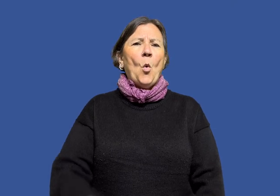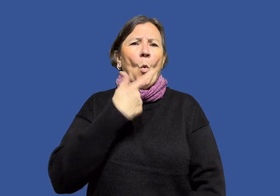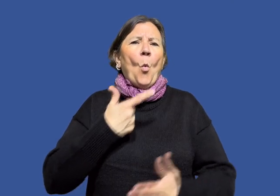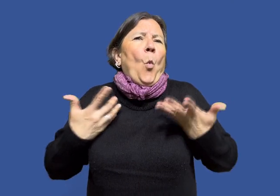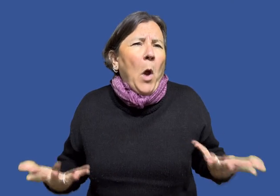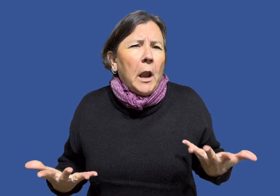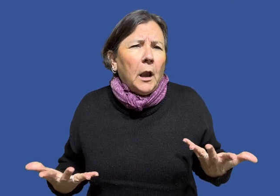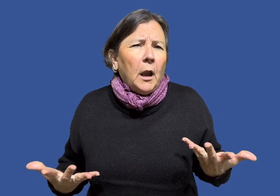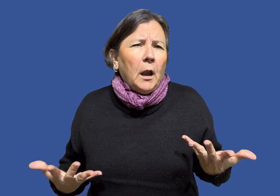Quina pastilla has pres?